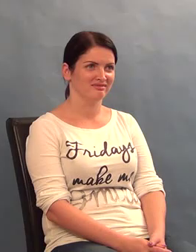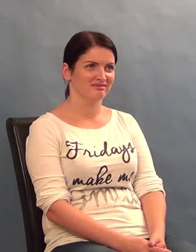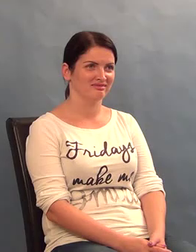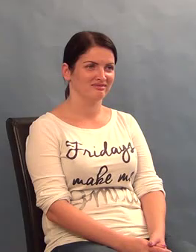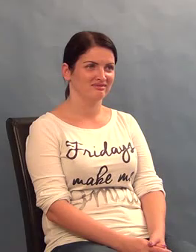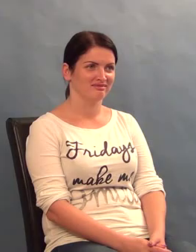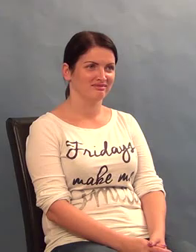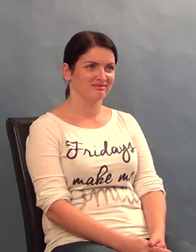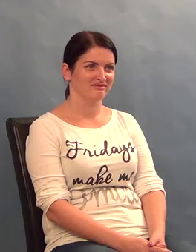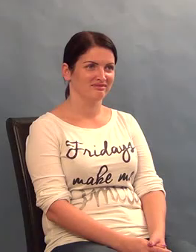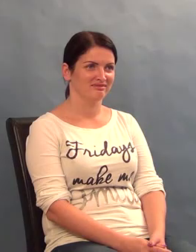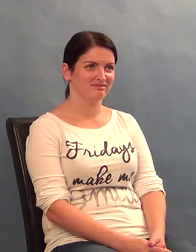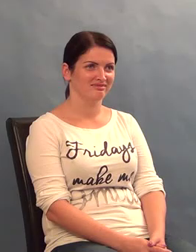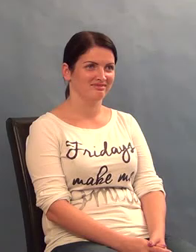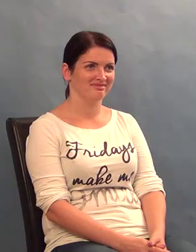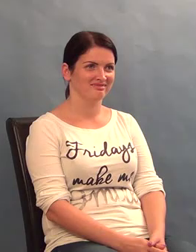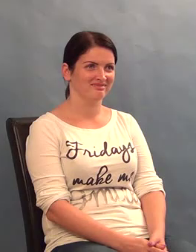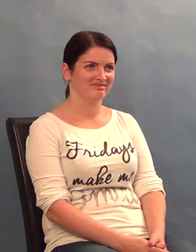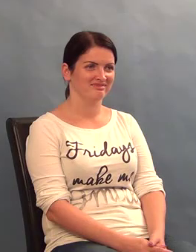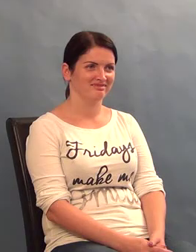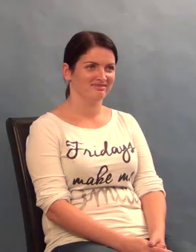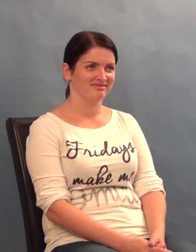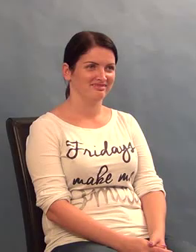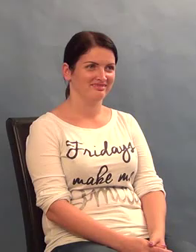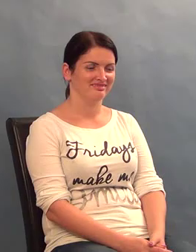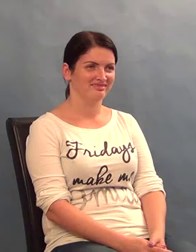Zakaz kąpania.